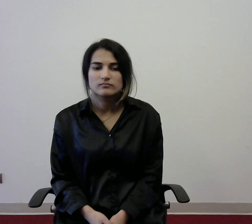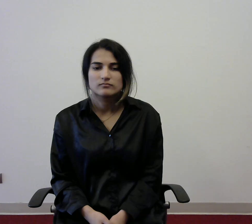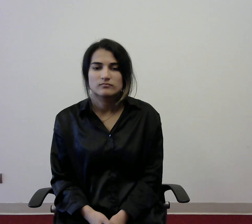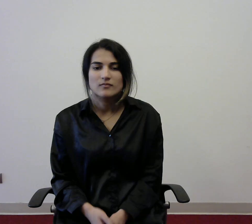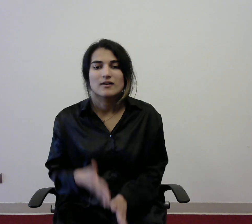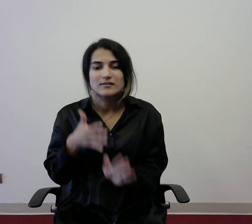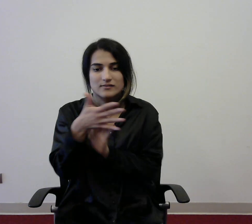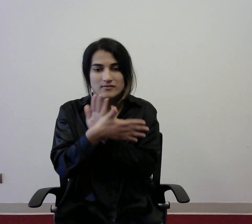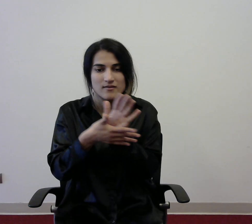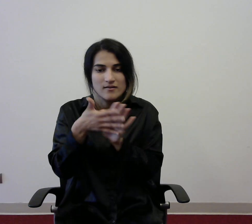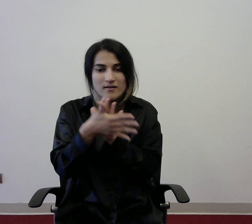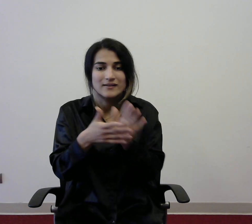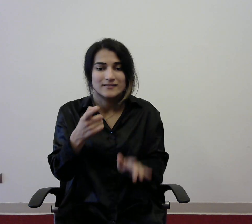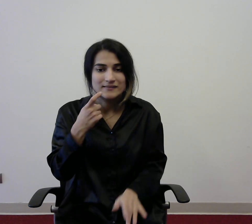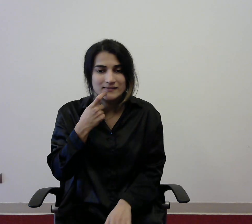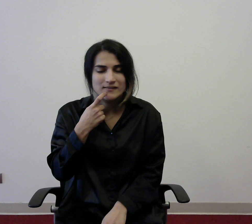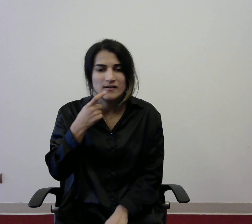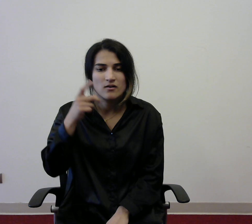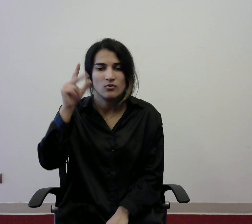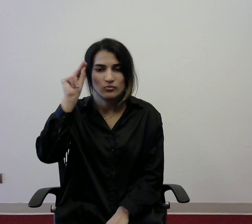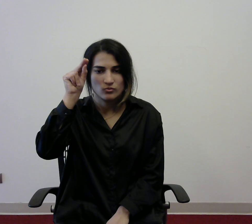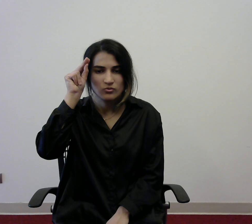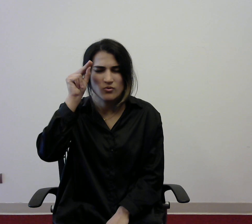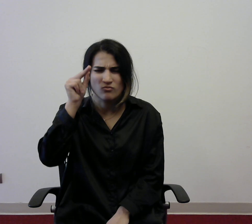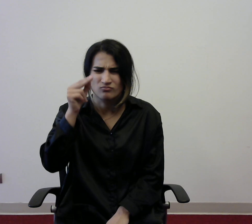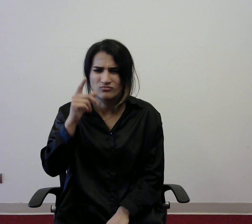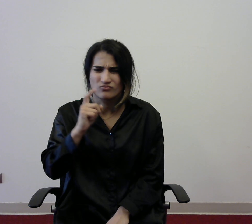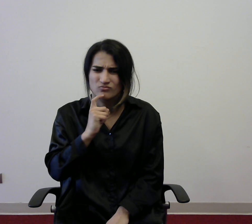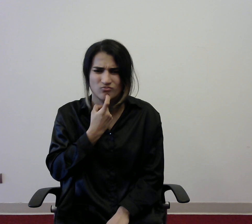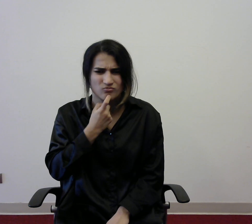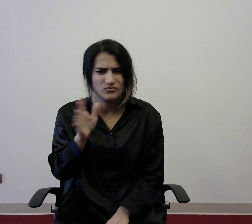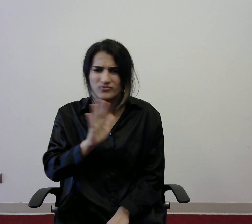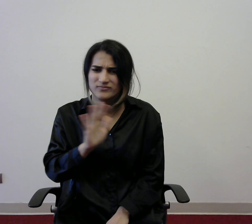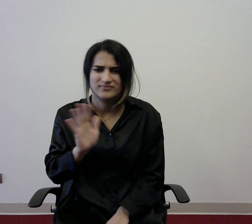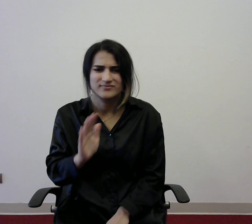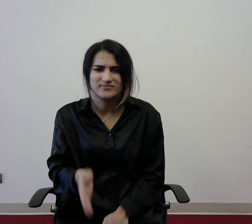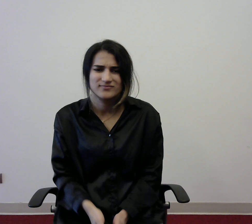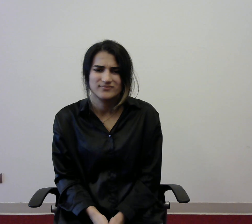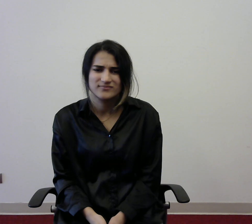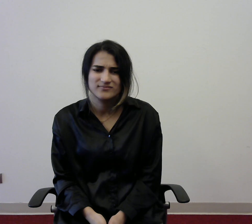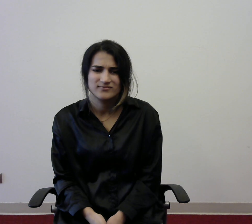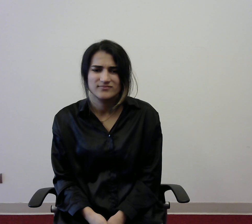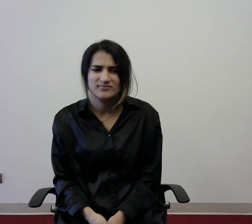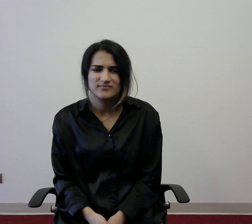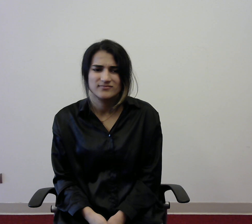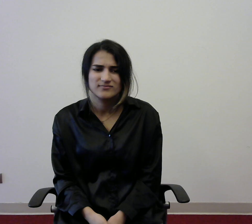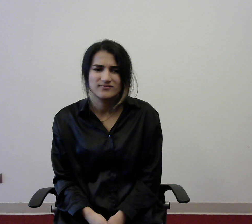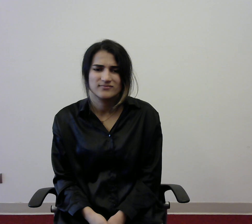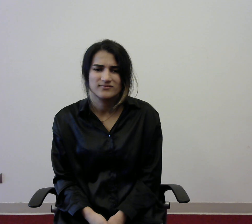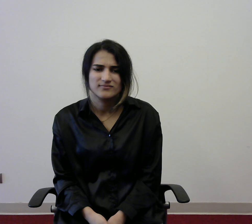İşarə dilini öyrənmək çətin deyil